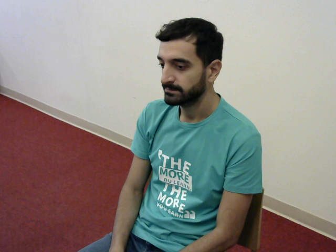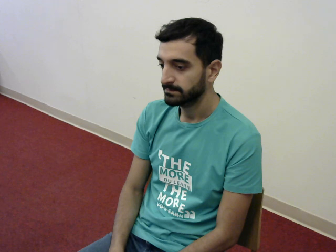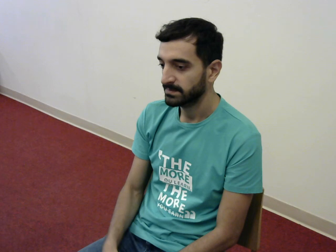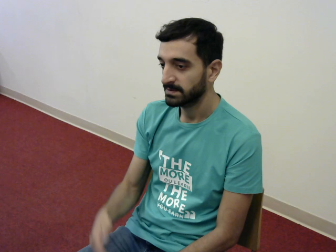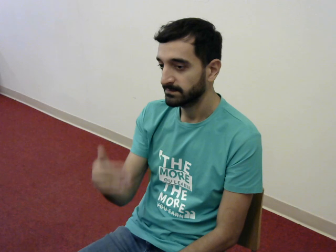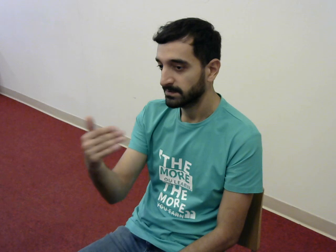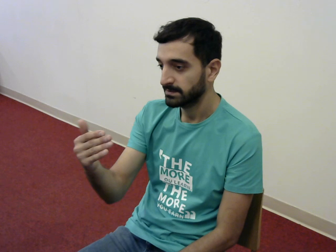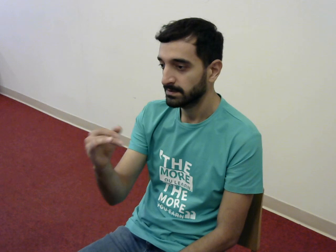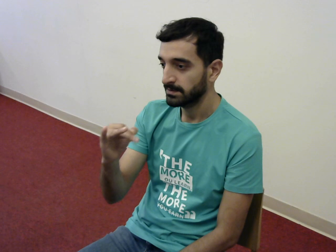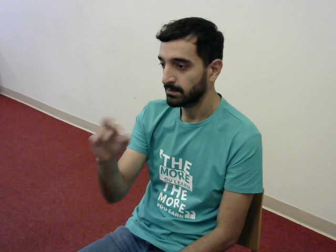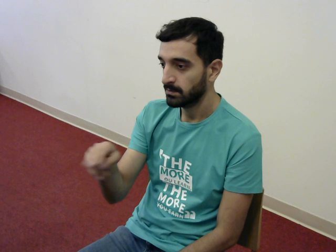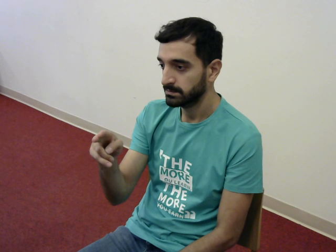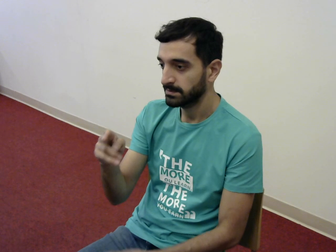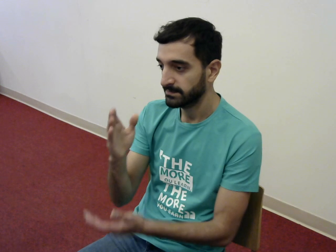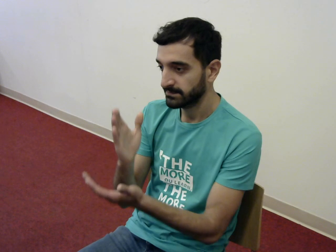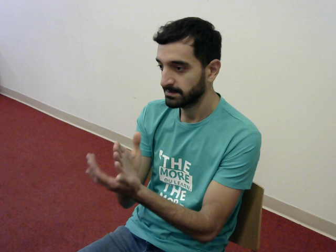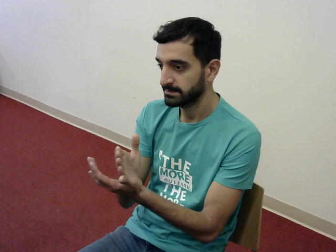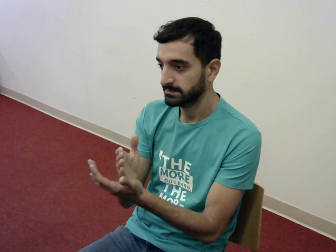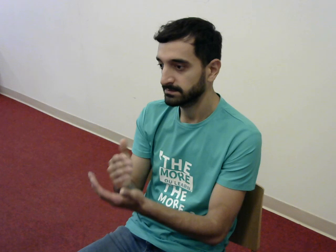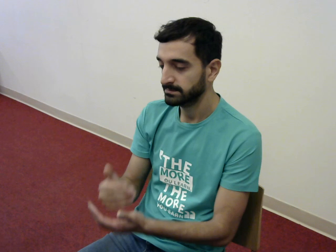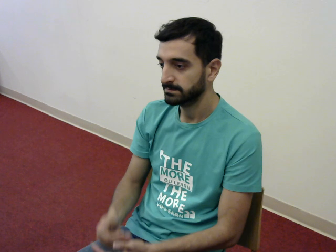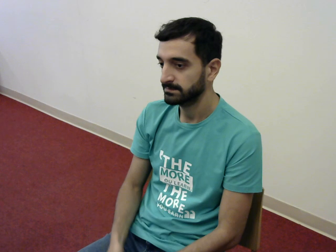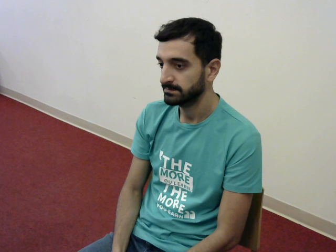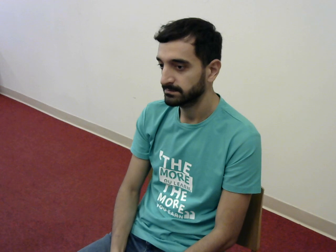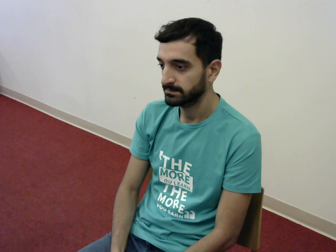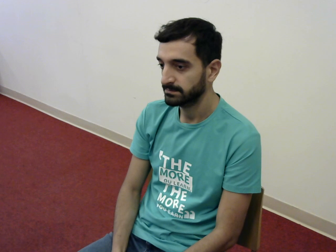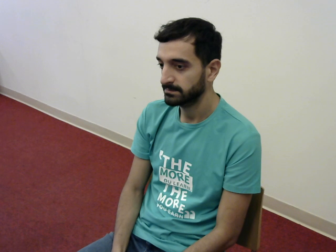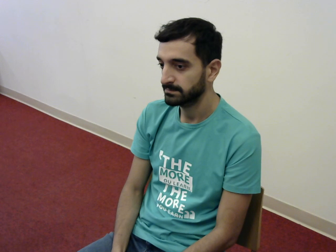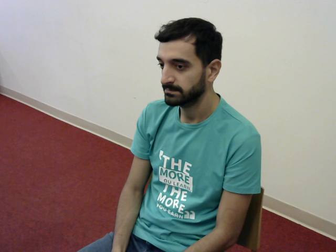Sizdə yod varmı?